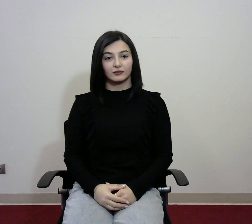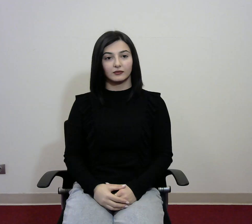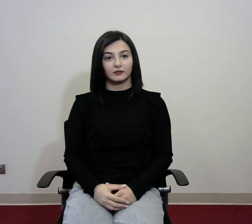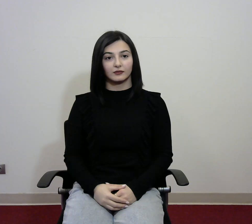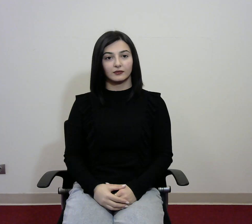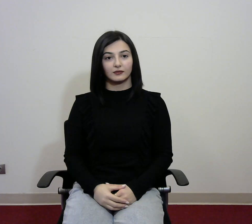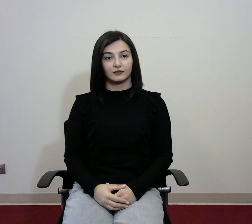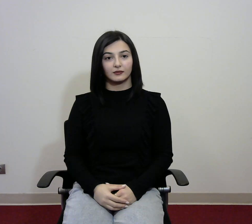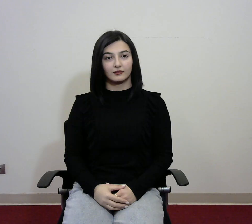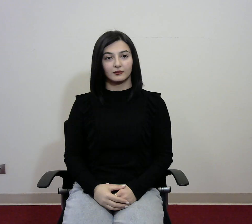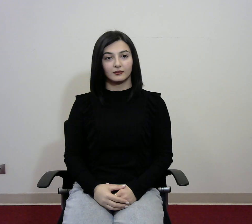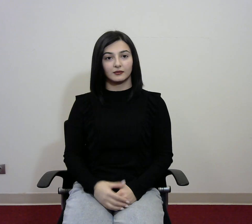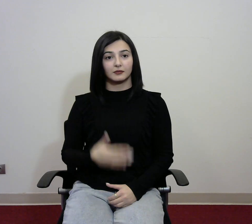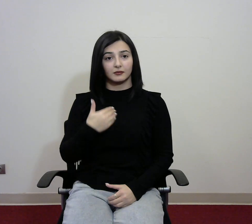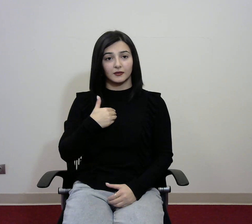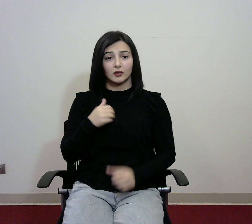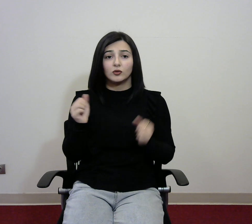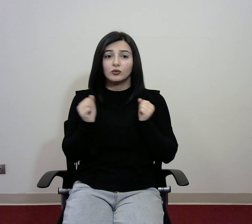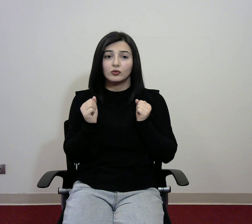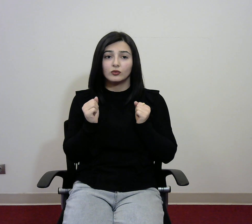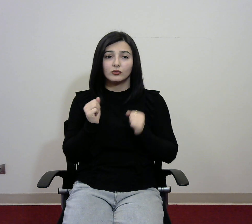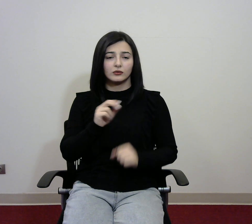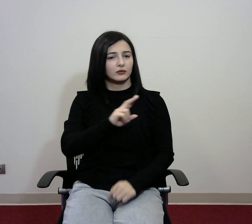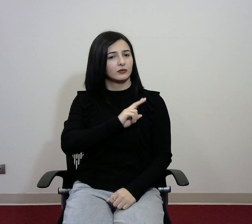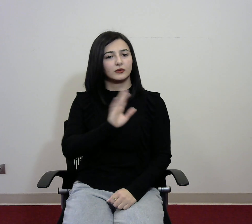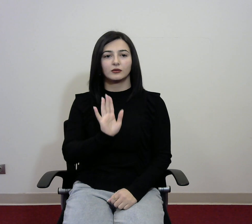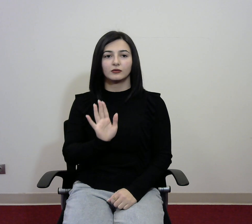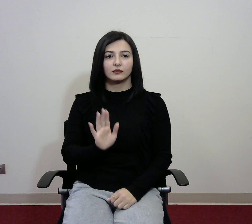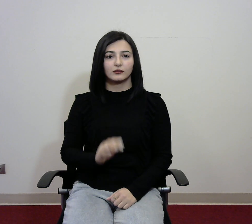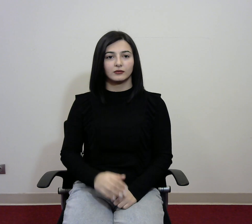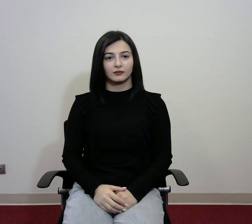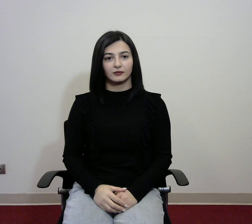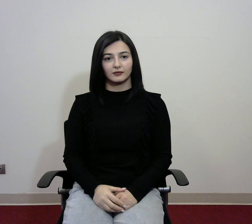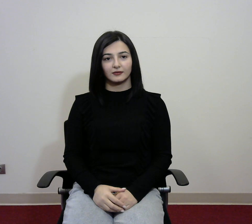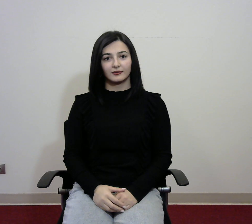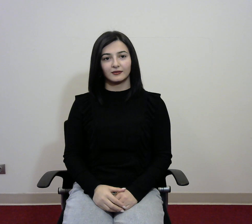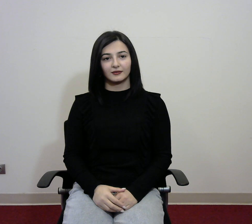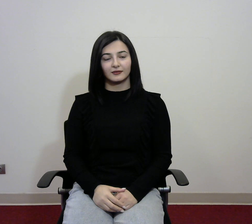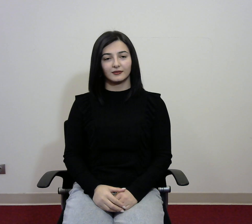Mən qışı sevmirəm